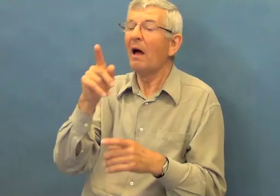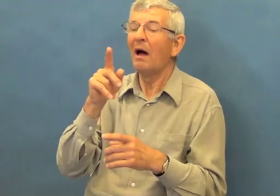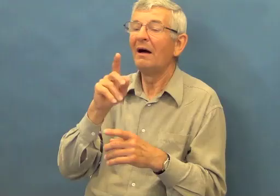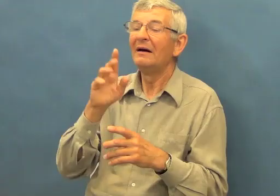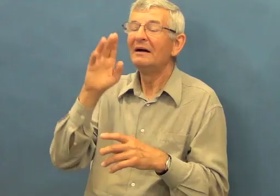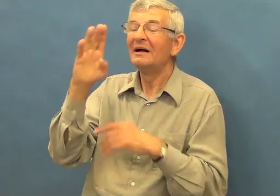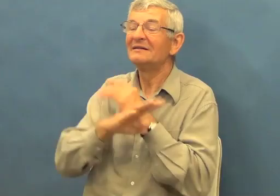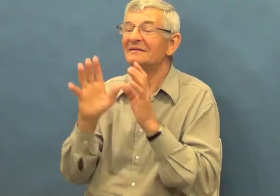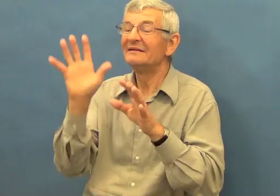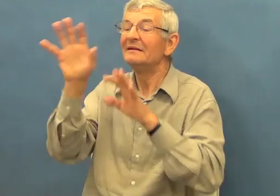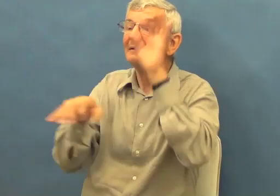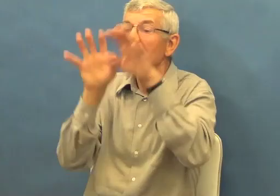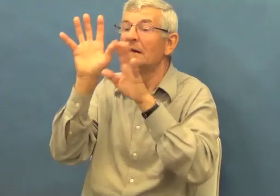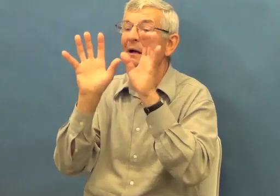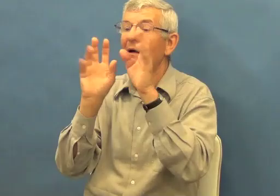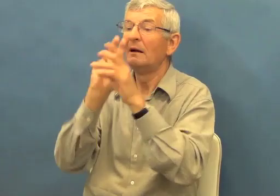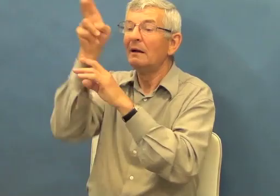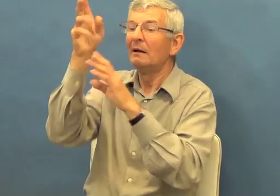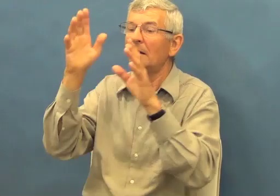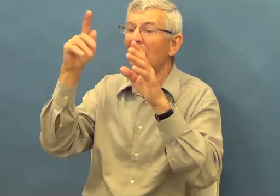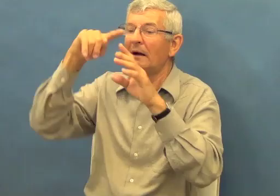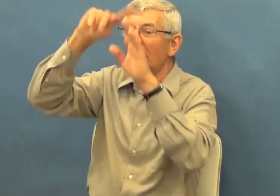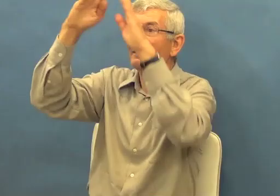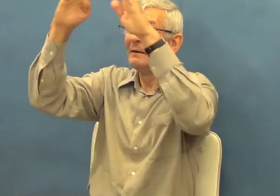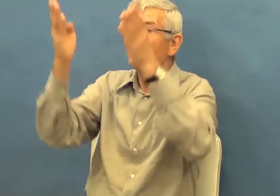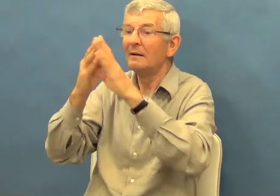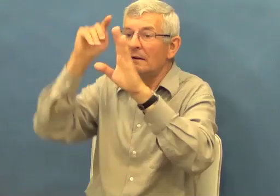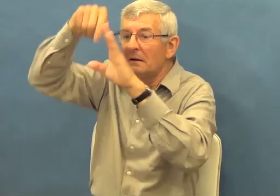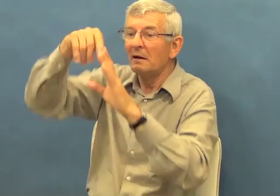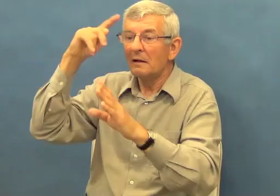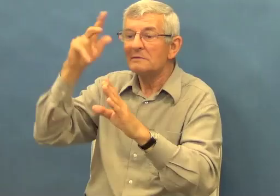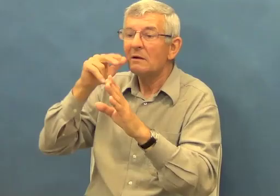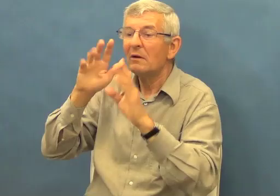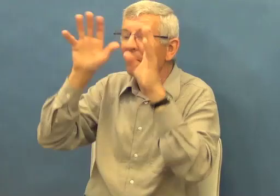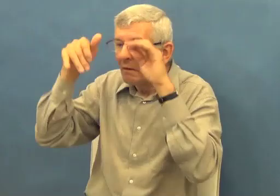Chłopiec wspina się na drzewo i zagląda do dziupli, myśląc, że znajduje się w niej żaba.